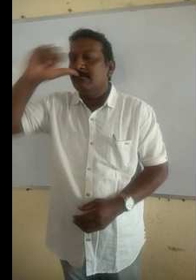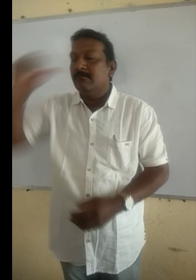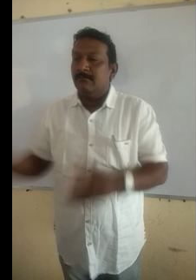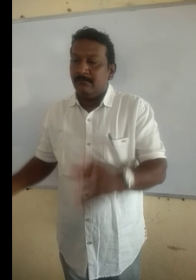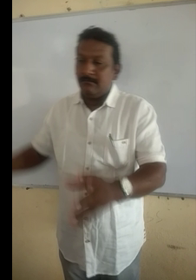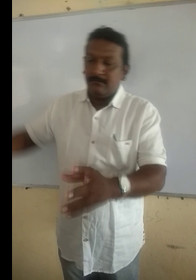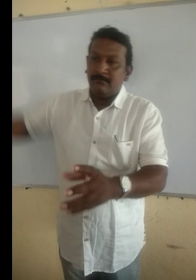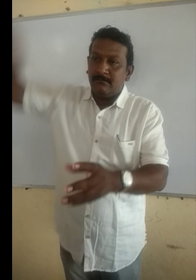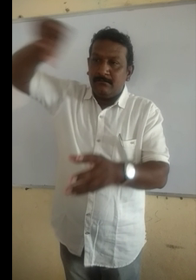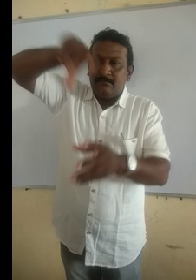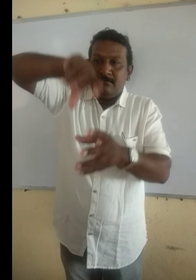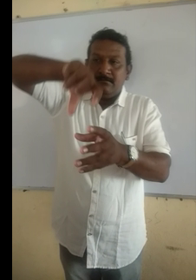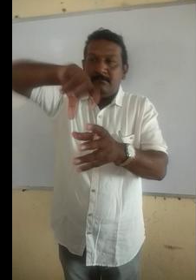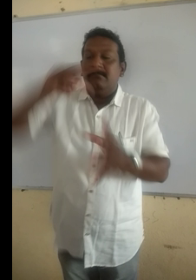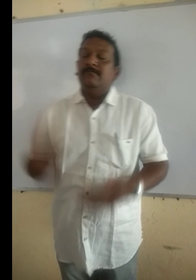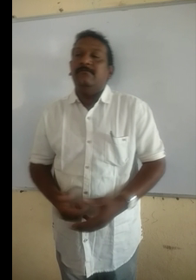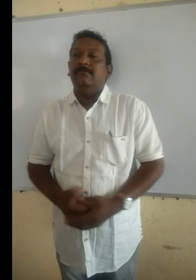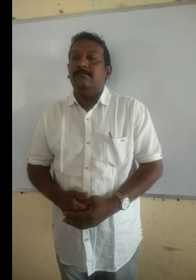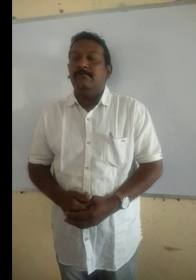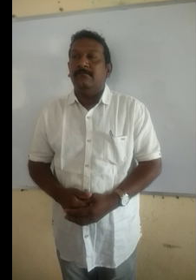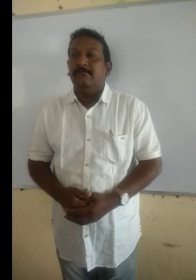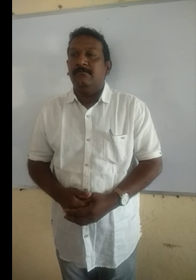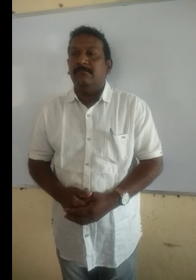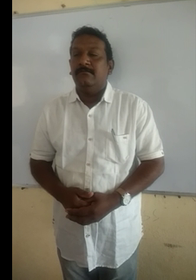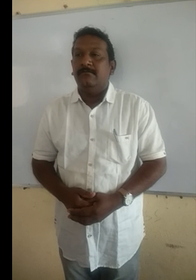pour some more water into the glass